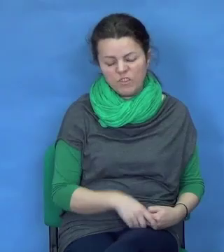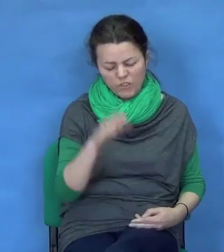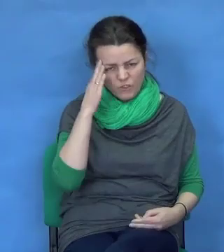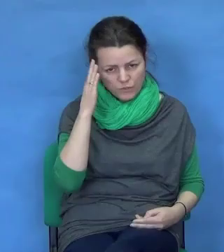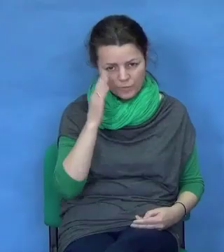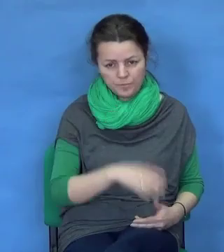Wiem.